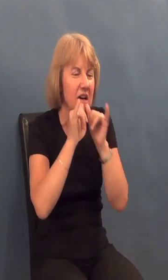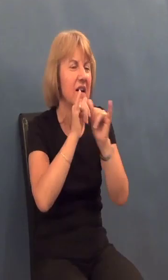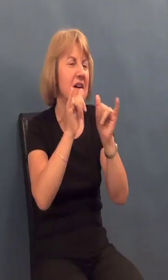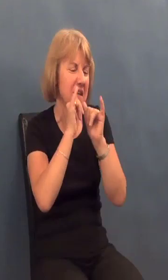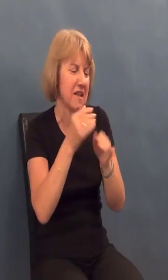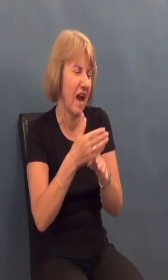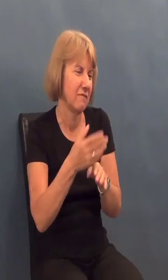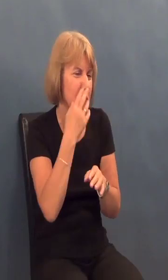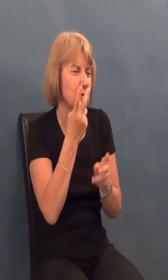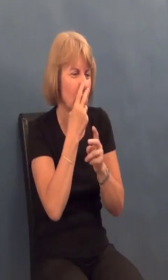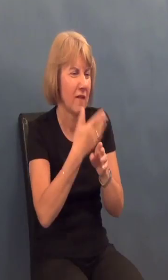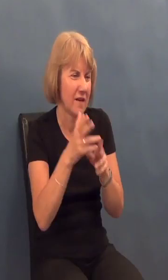Nadal... Widać, że wciąż szukają żaby.